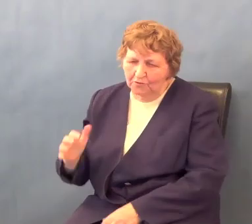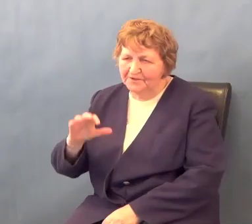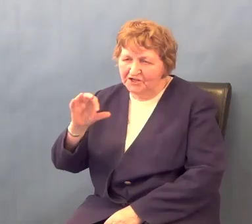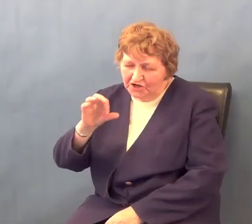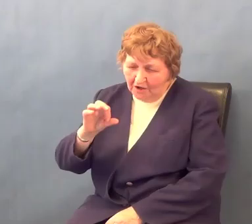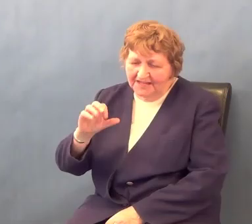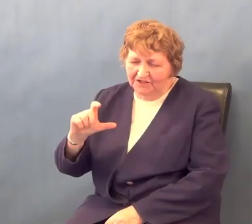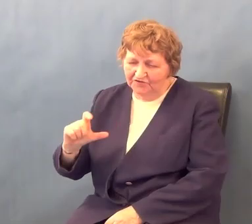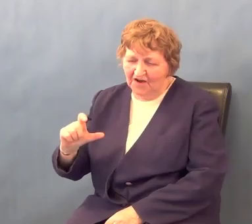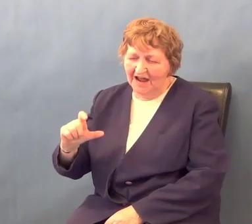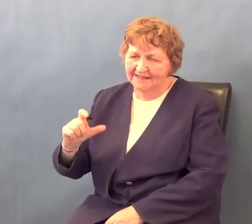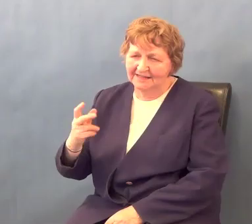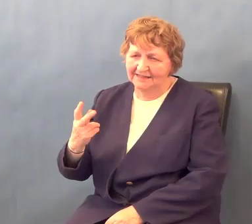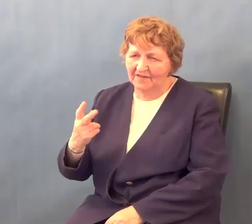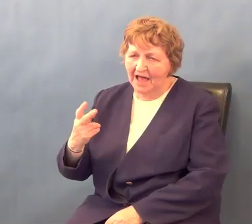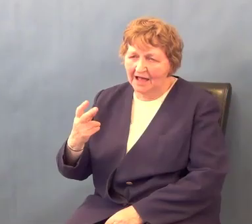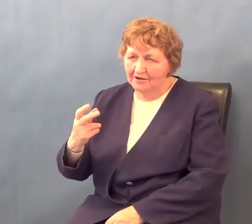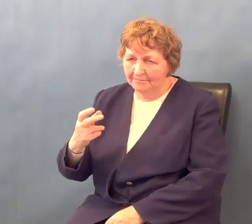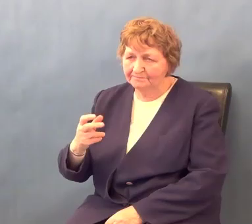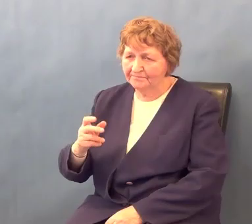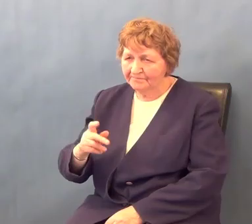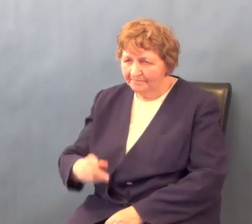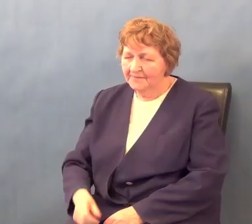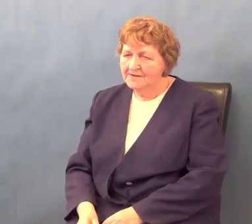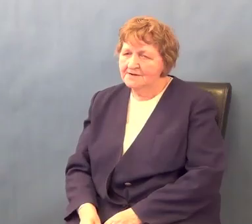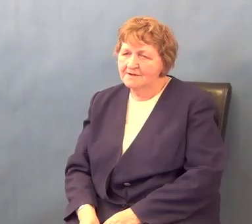Tylko dwa czyli w środę i w czwartek.